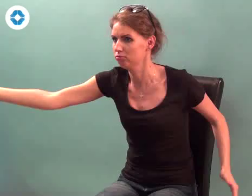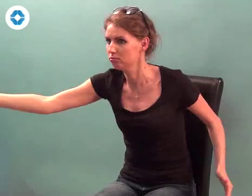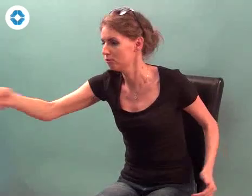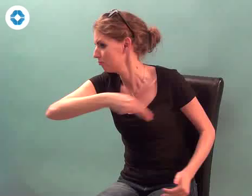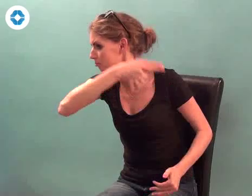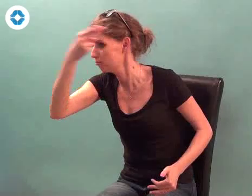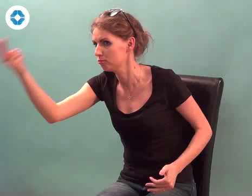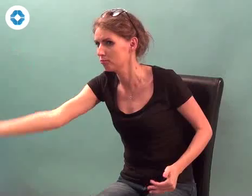Kot upada.